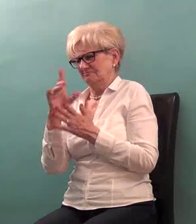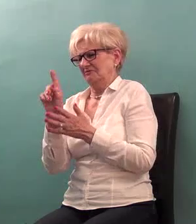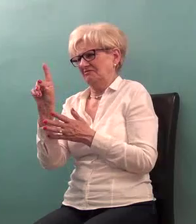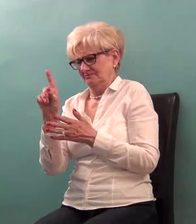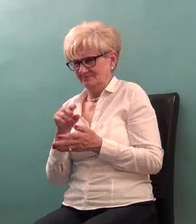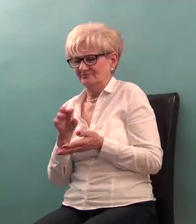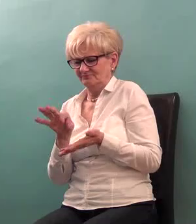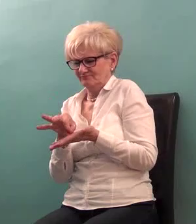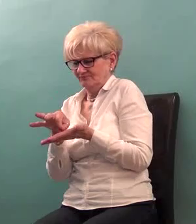Kobieta mu płaci.